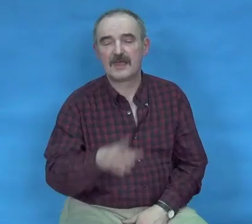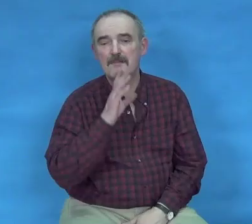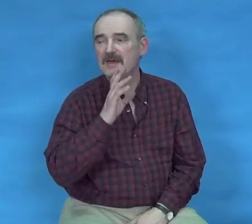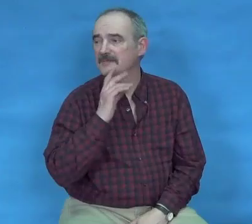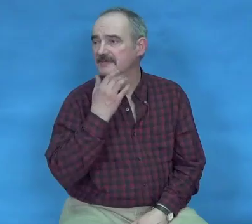Podobne...